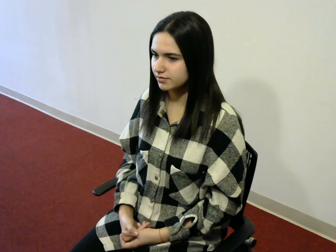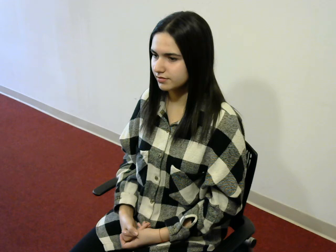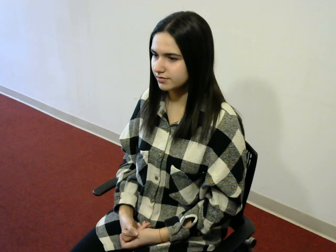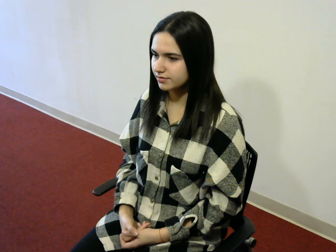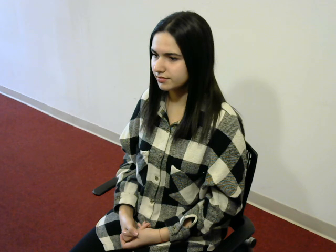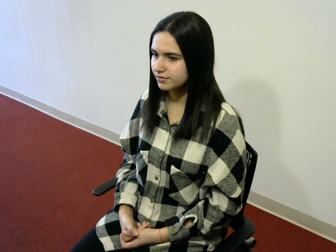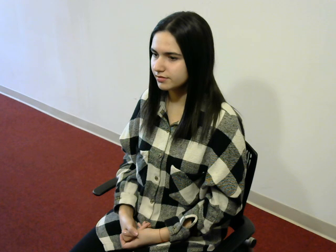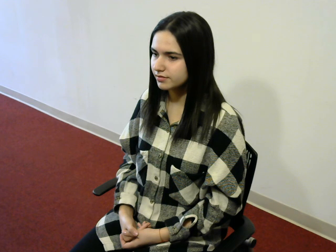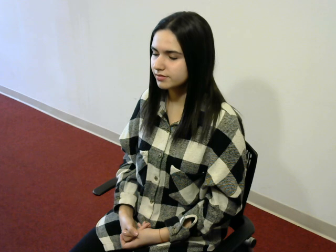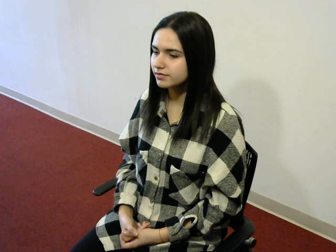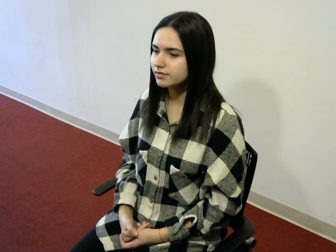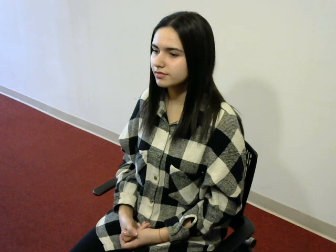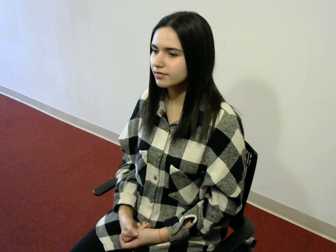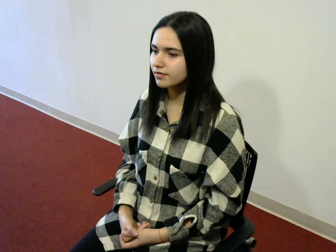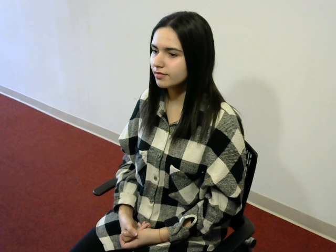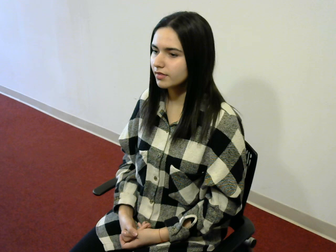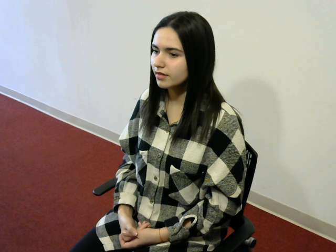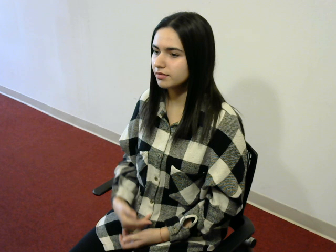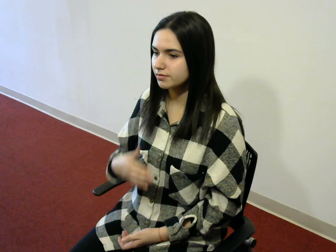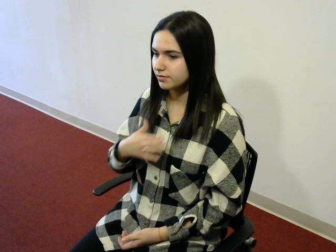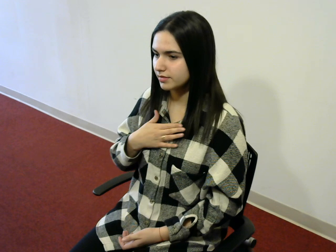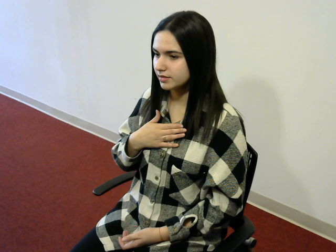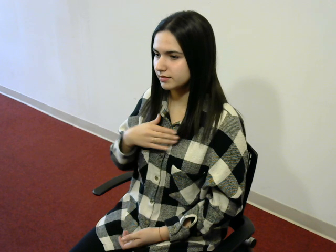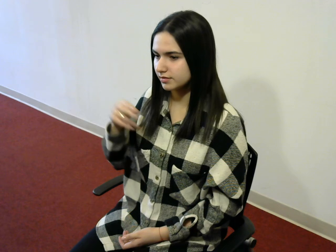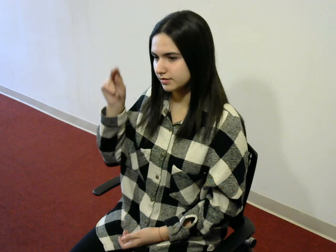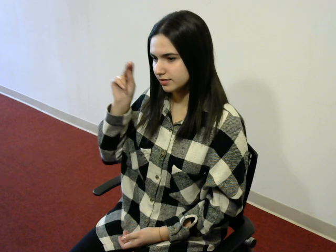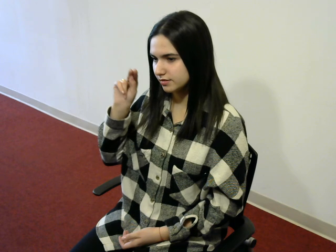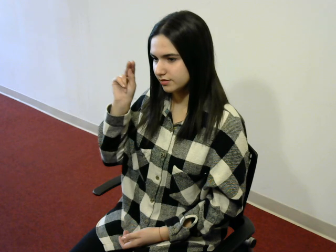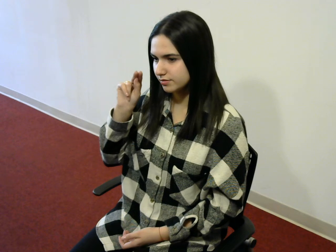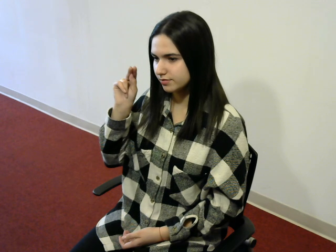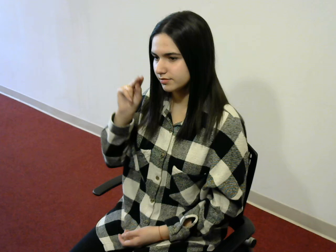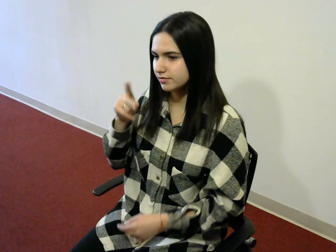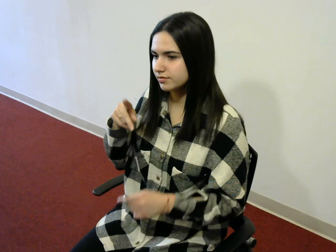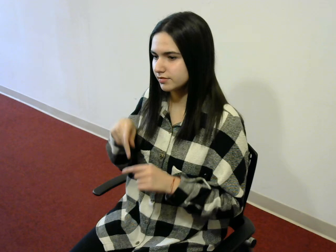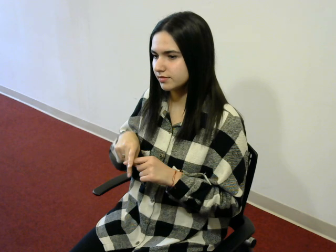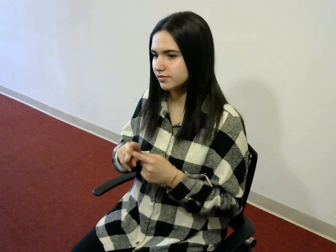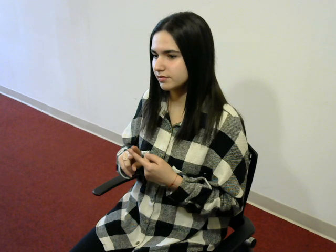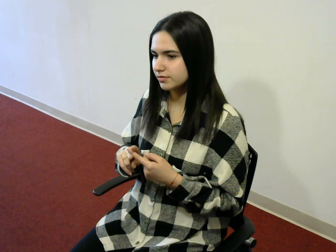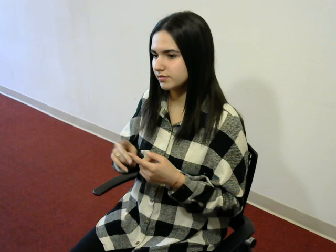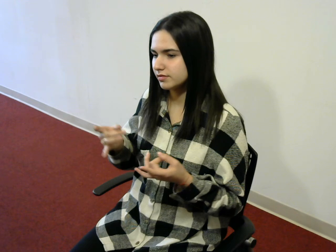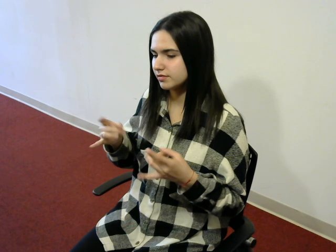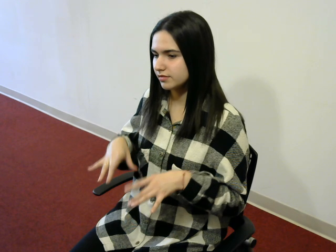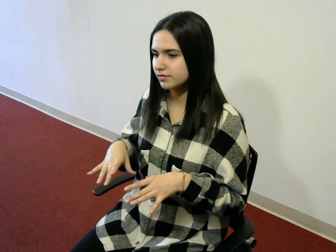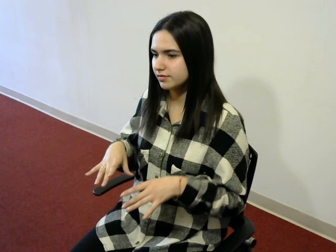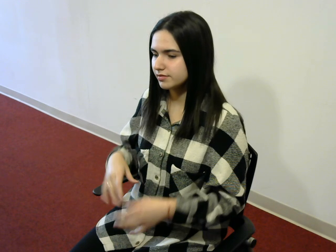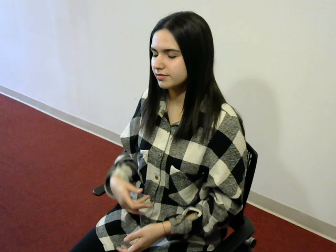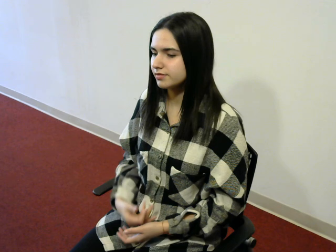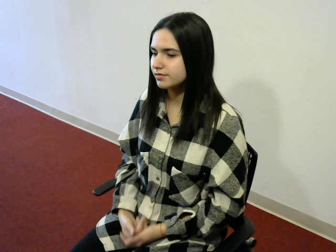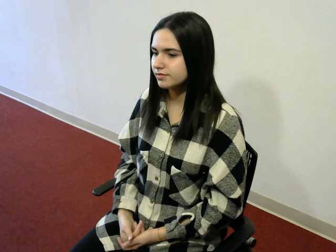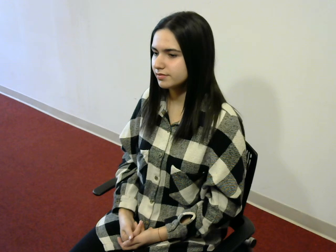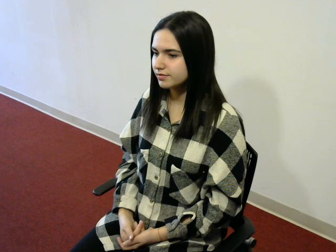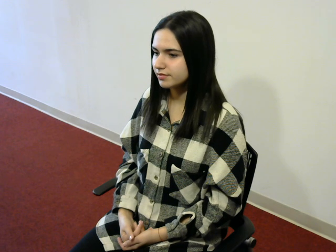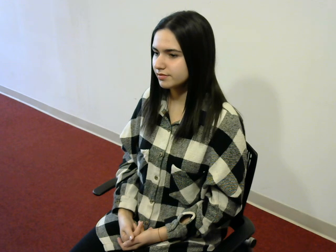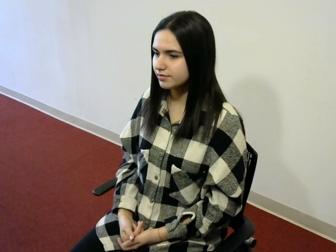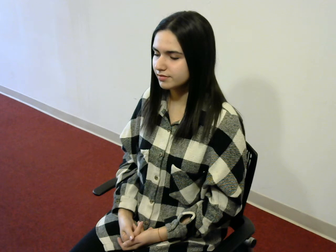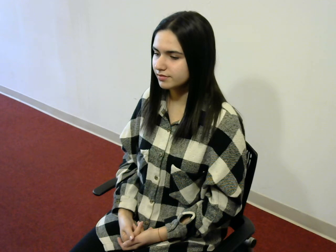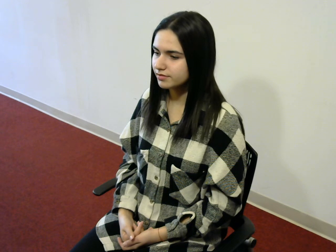Mənim təhsilim yarımçıq qalıb